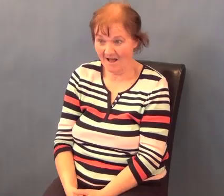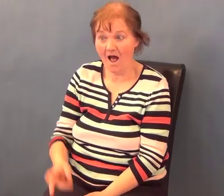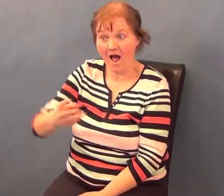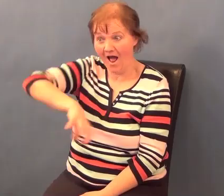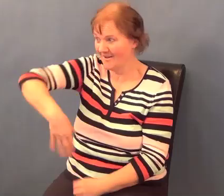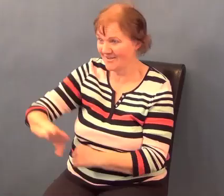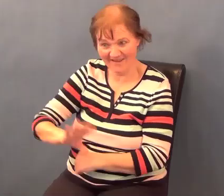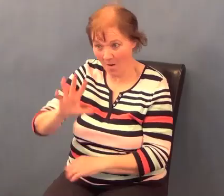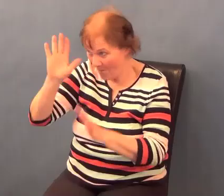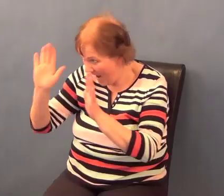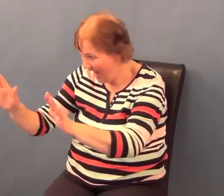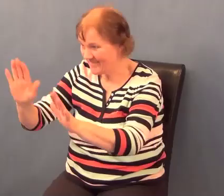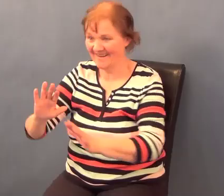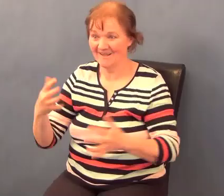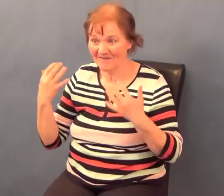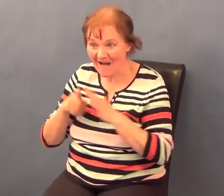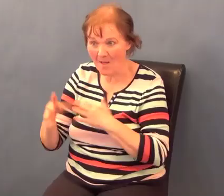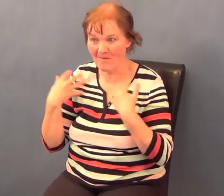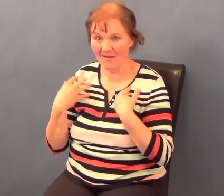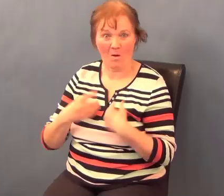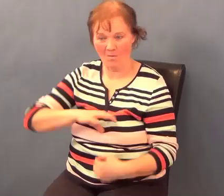Po co kraść drzewo, jeśli należy ono do parku.